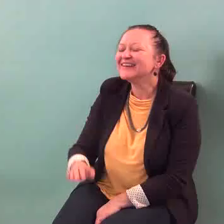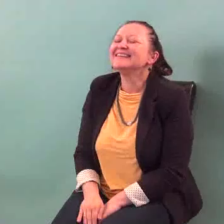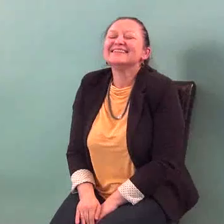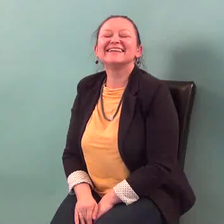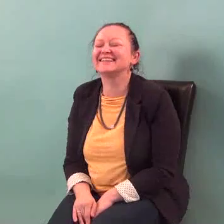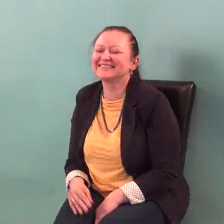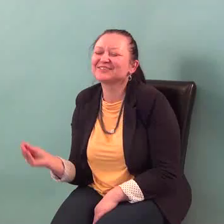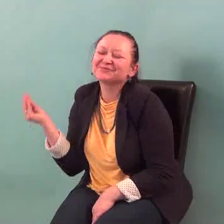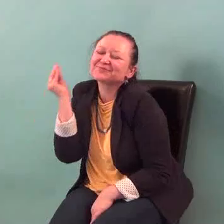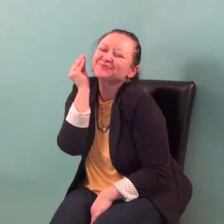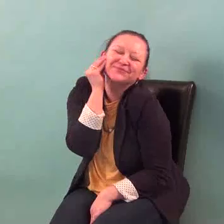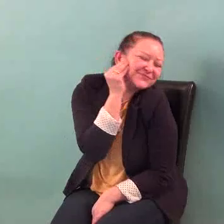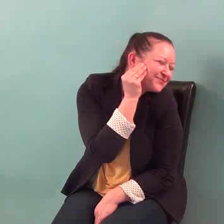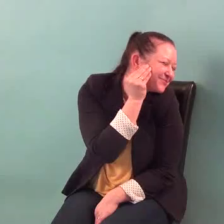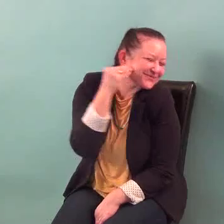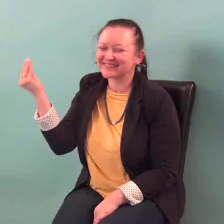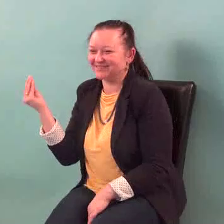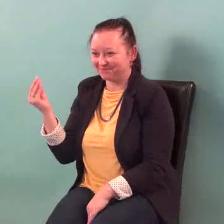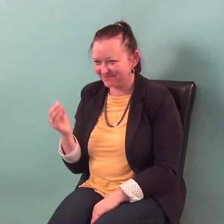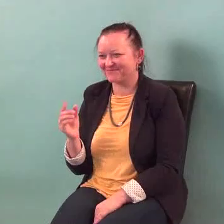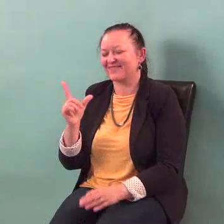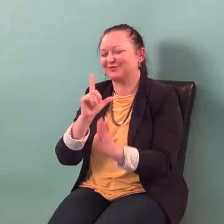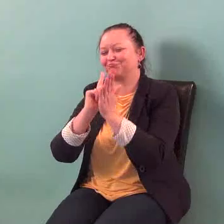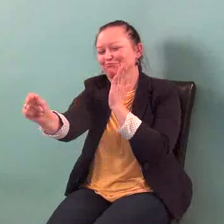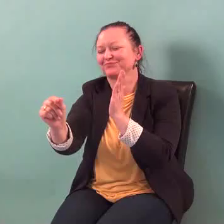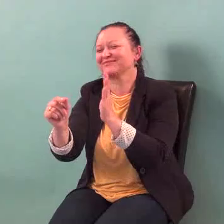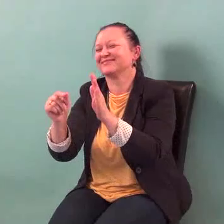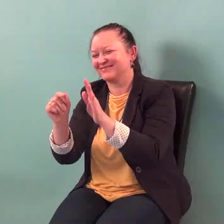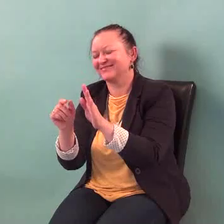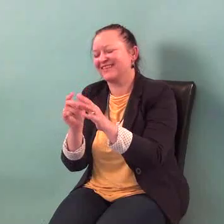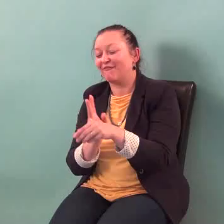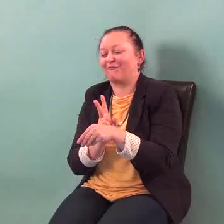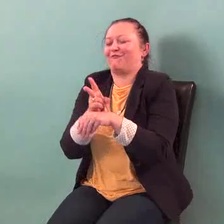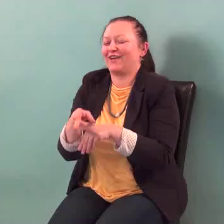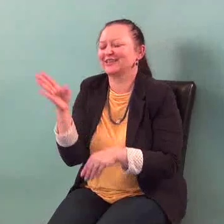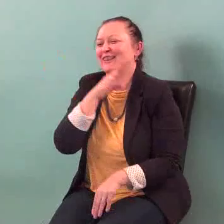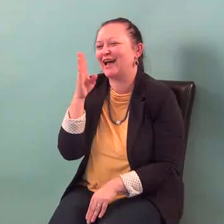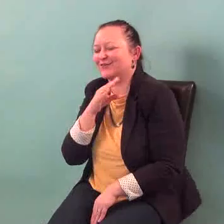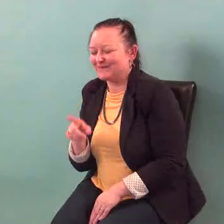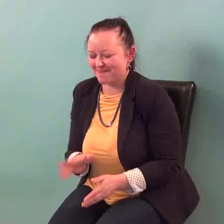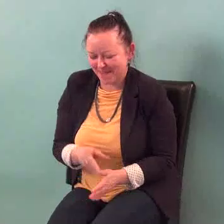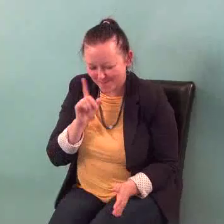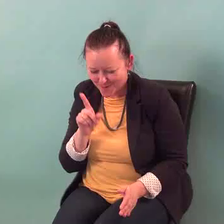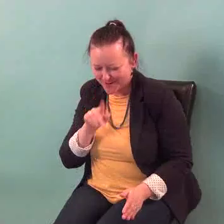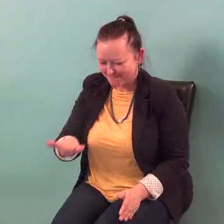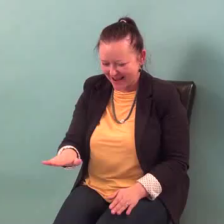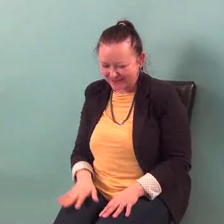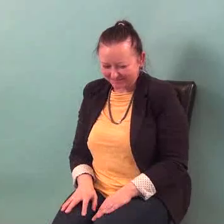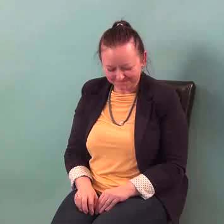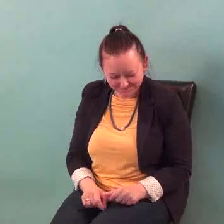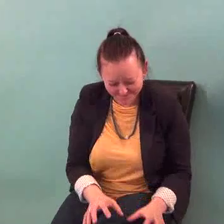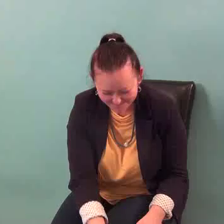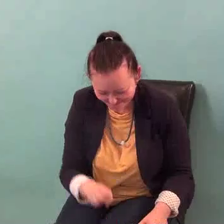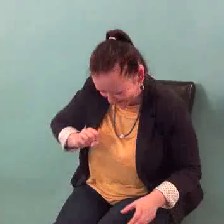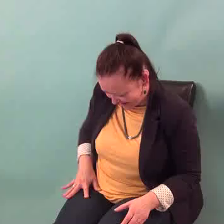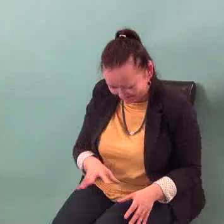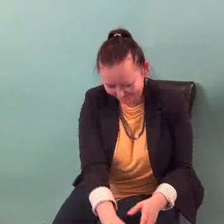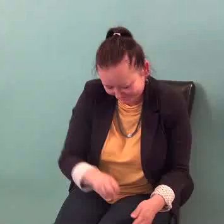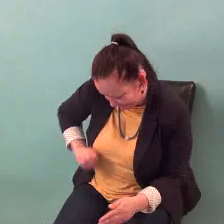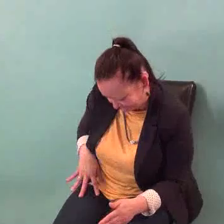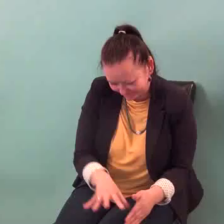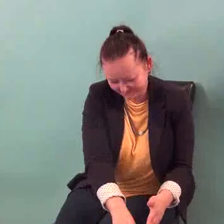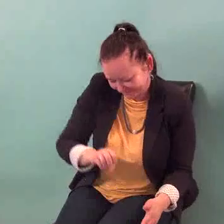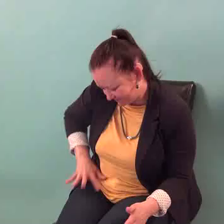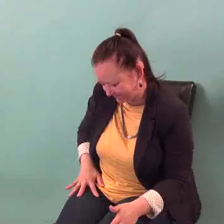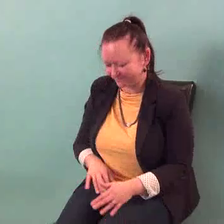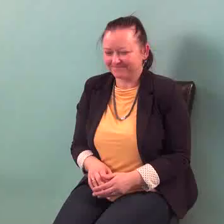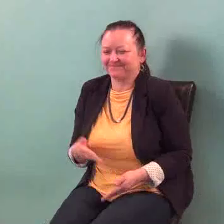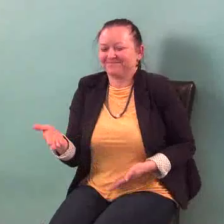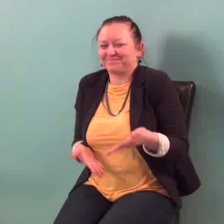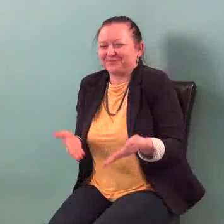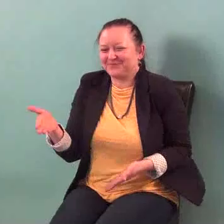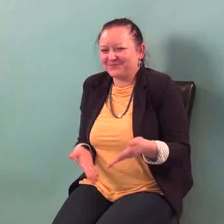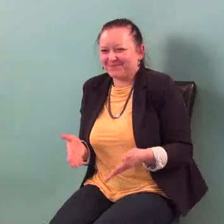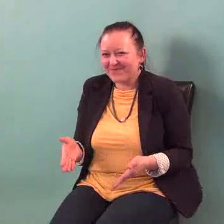Chłopak całuje Chaplina w policzek i idzie, wychodzi na dwór, chłopiec zbiera kamienie do kieszeni i idzie dalej.